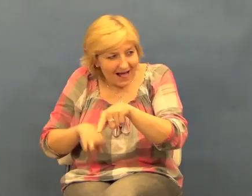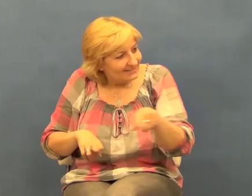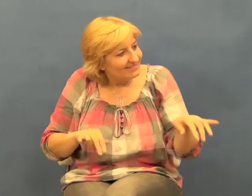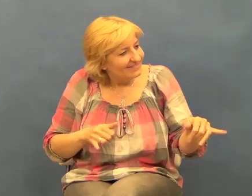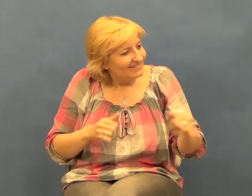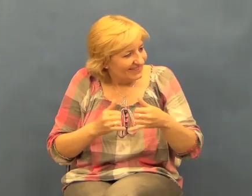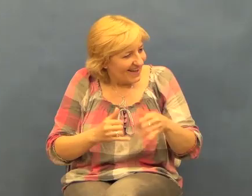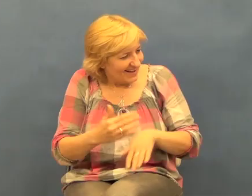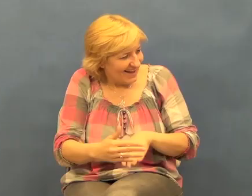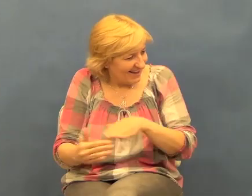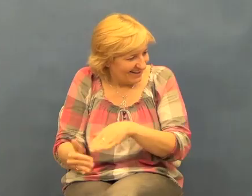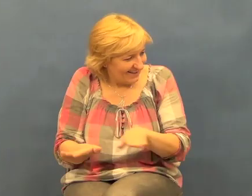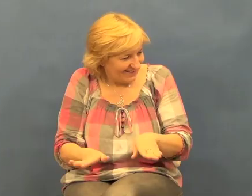Dlatego, że ma takie duże stopy.